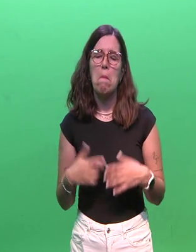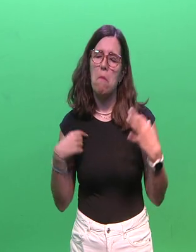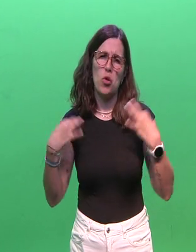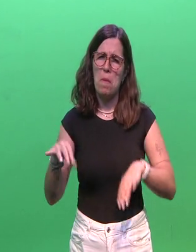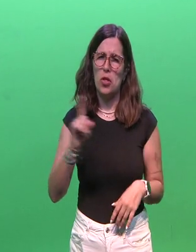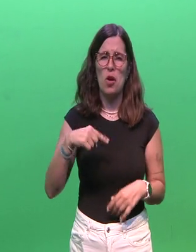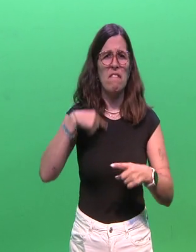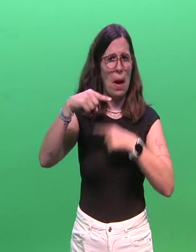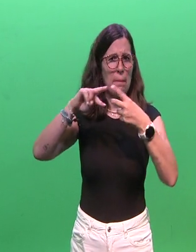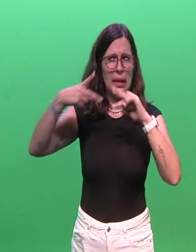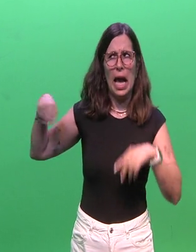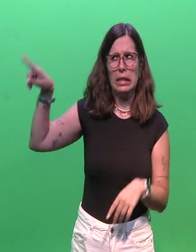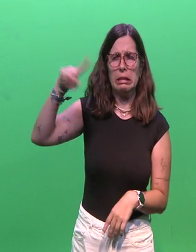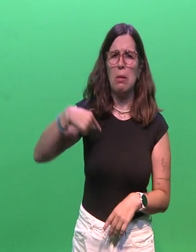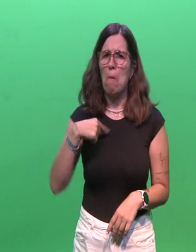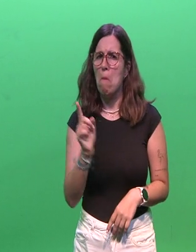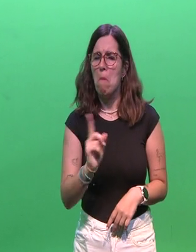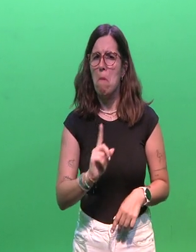Normalment no, a la meva família sí, per genètica, però jo no.